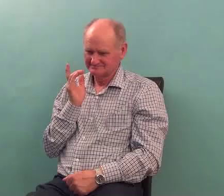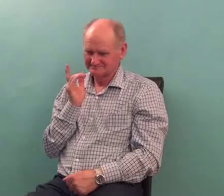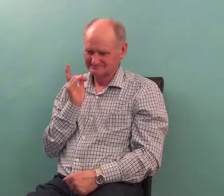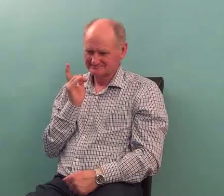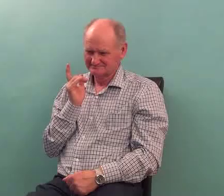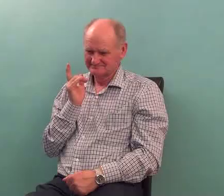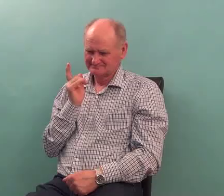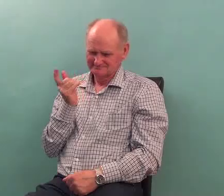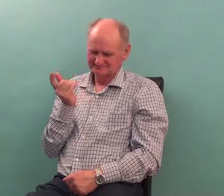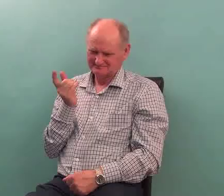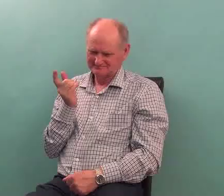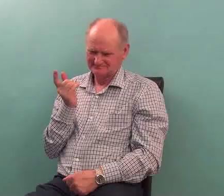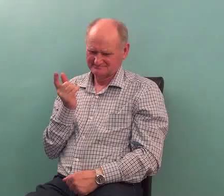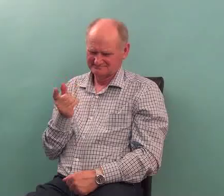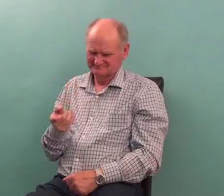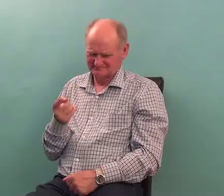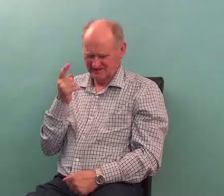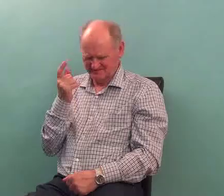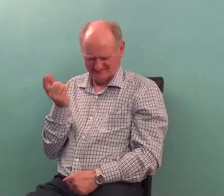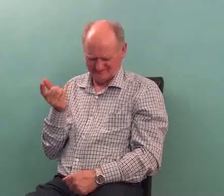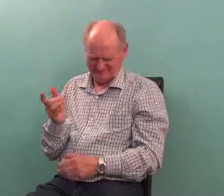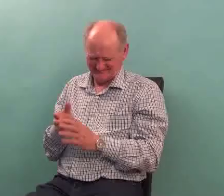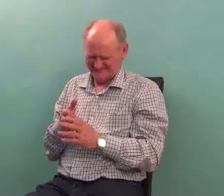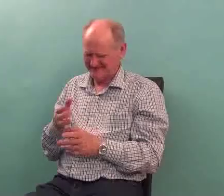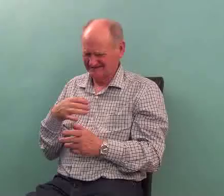To migać?